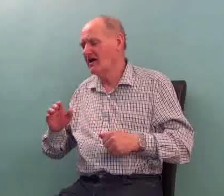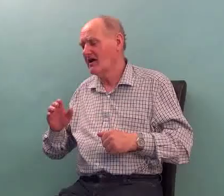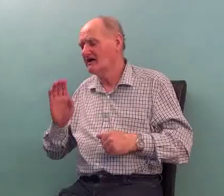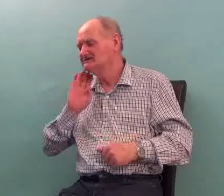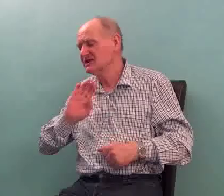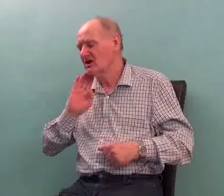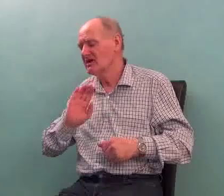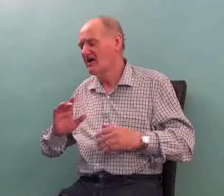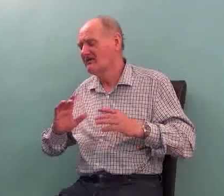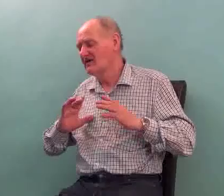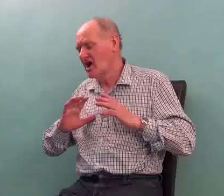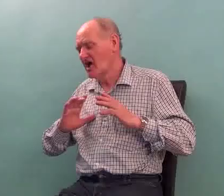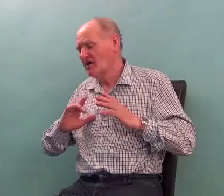Sobota wolna.